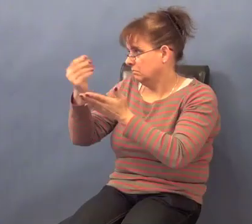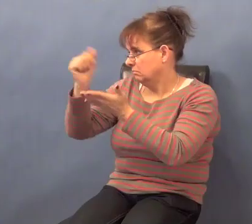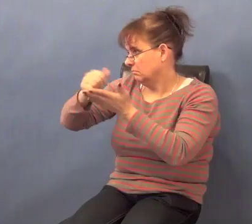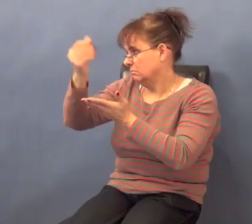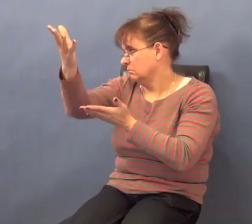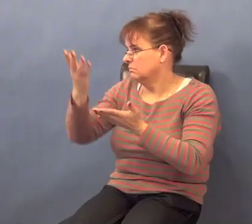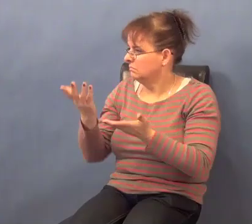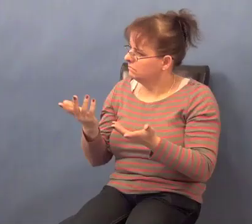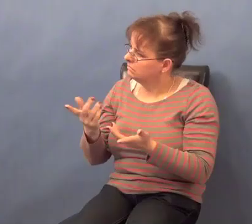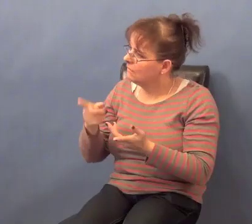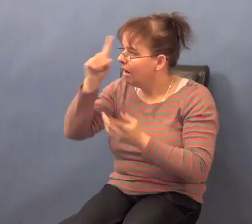Pokrywasz we własnym zakresie.